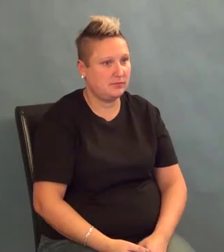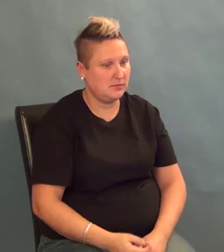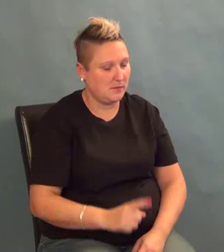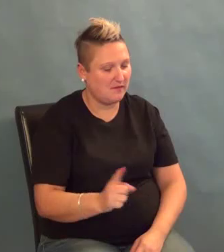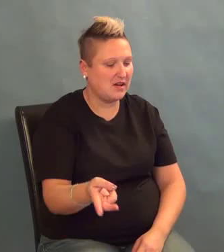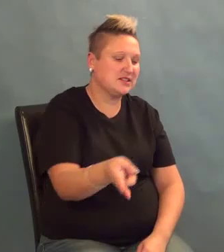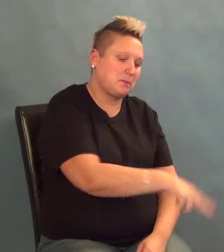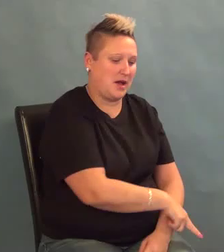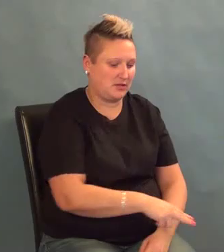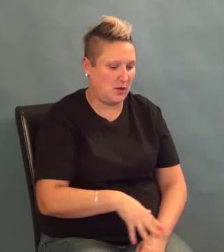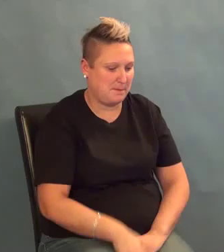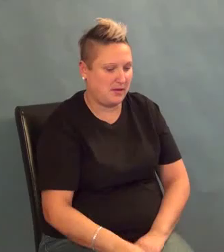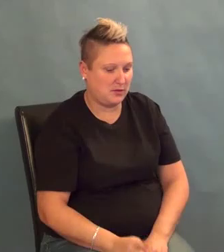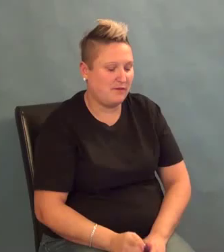Nie wolno, ponieważ łatwo można spaść.